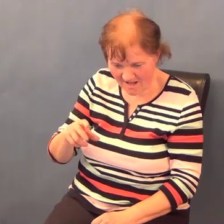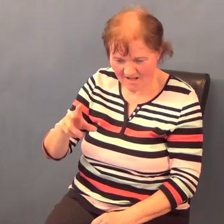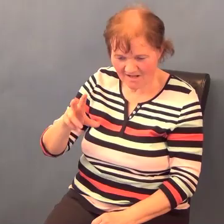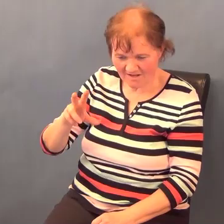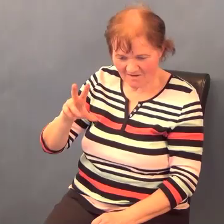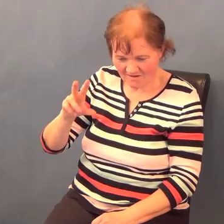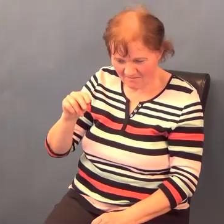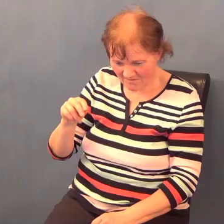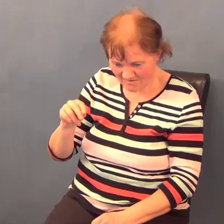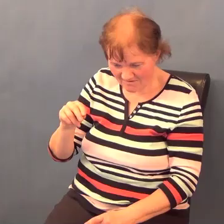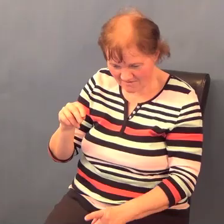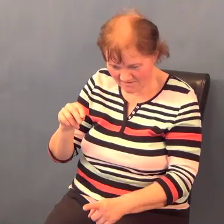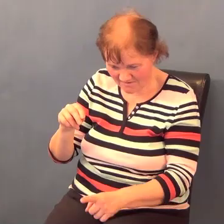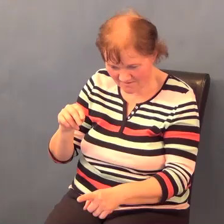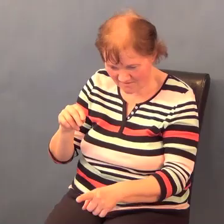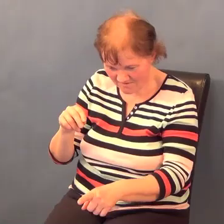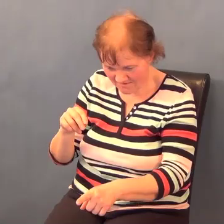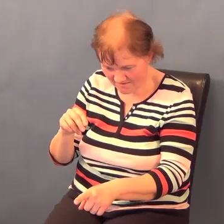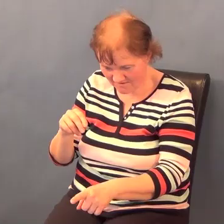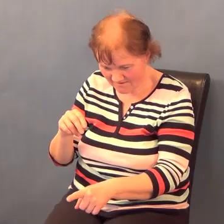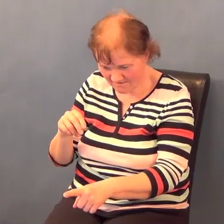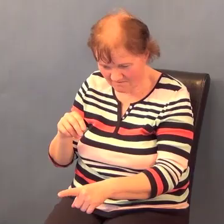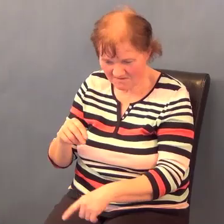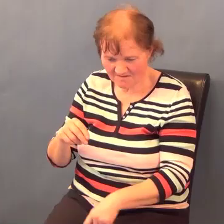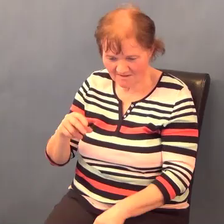Poniedziałek.